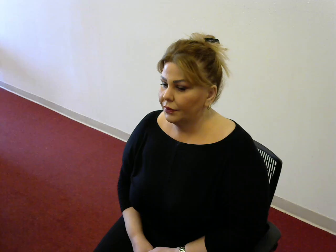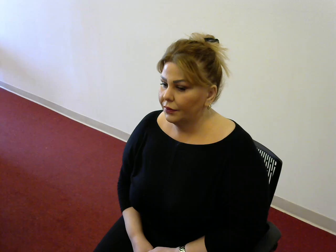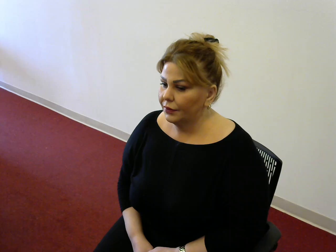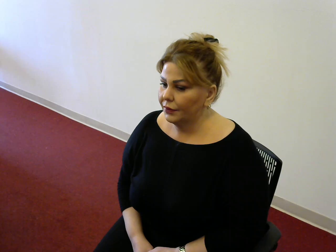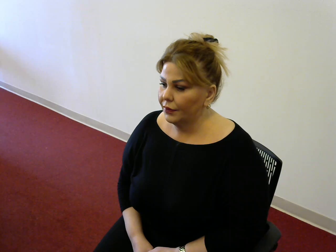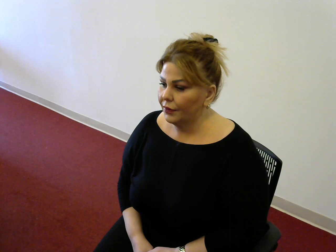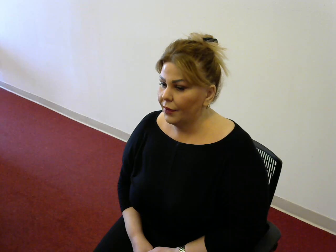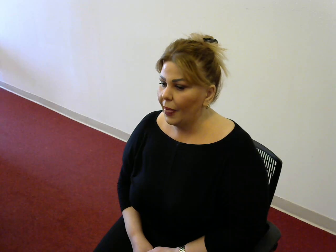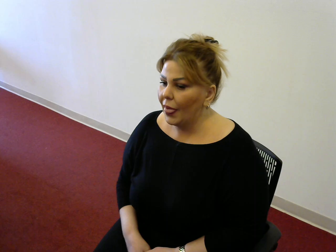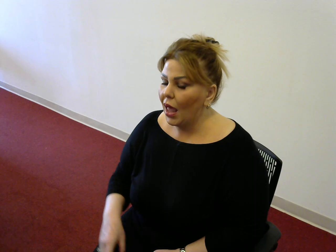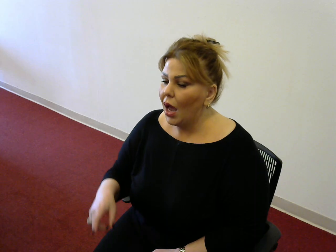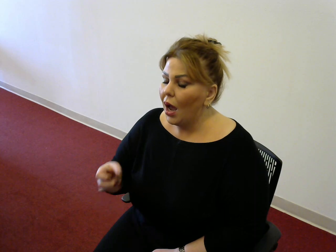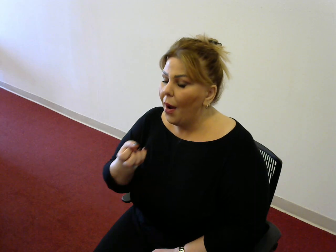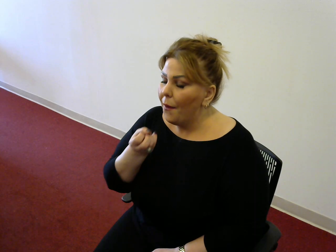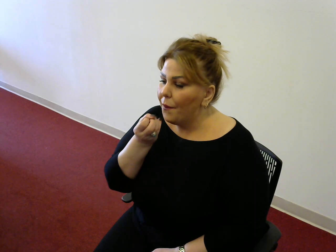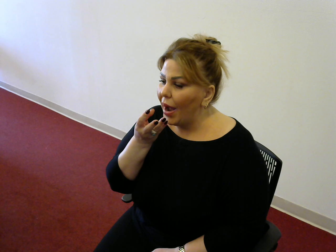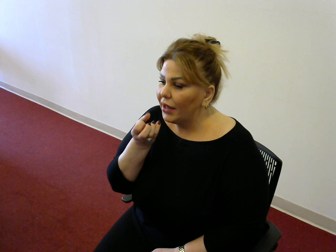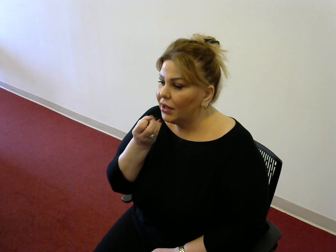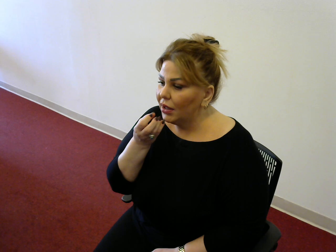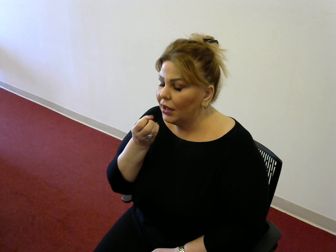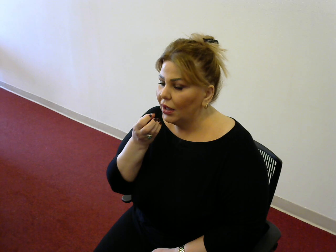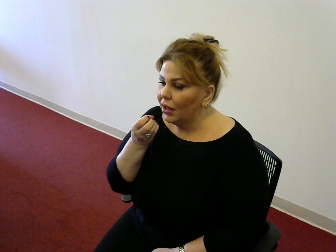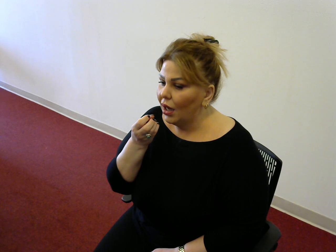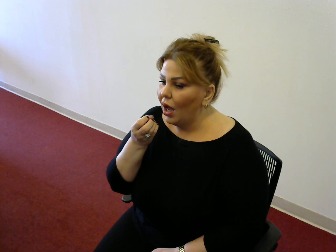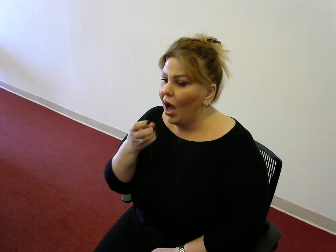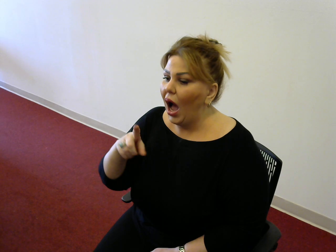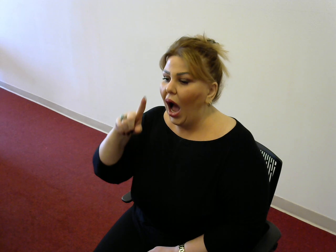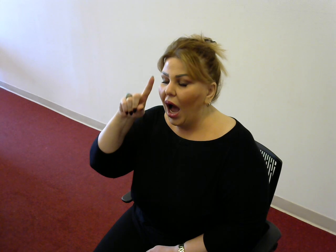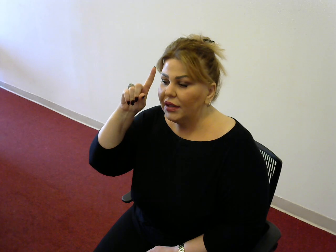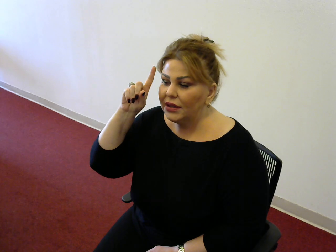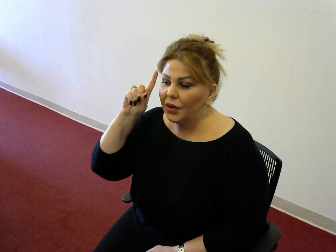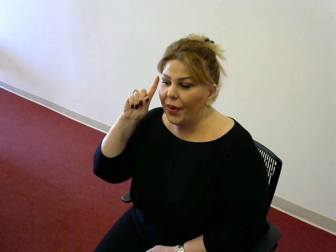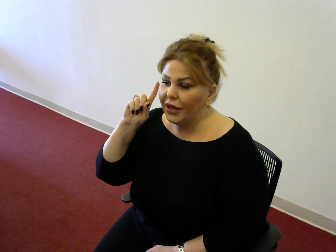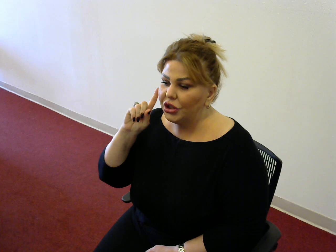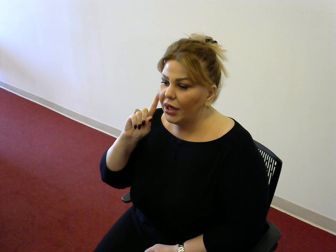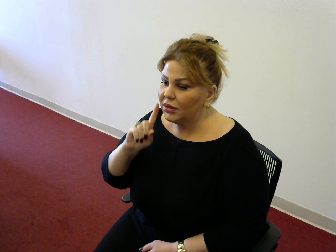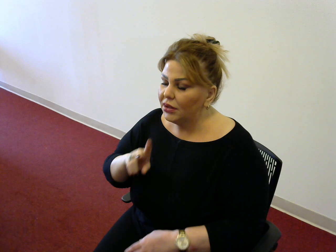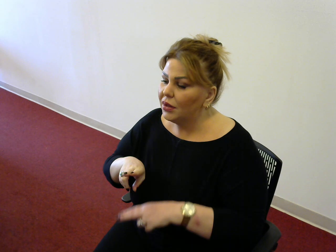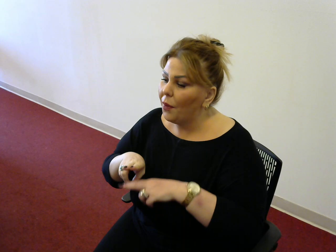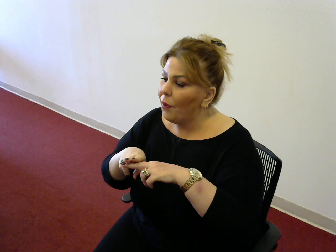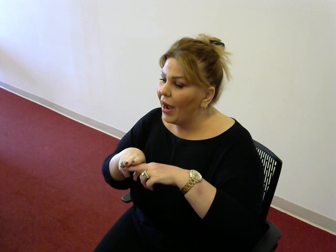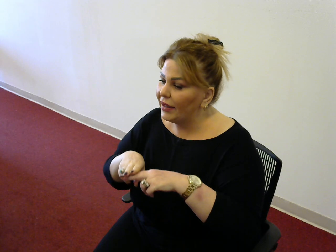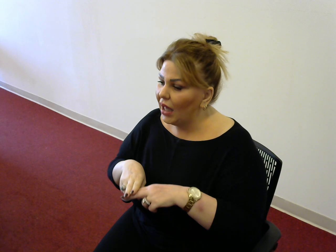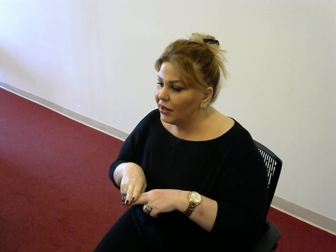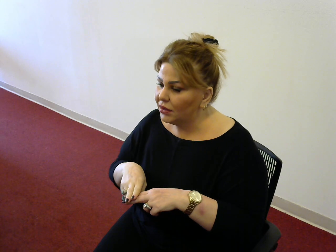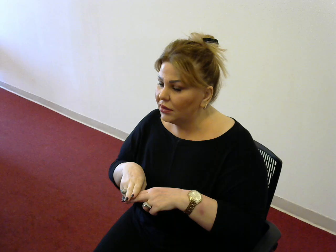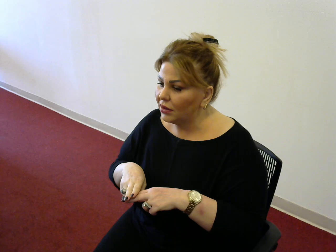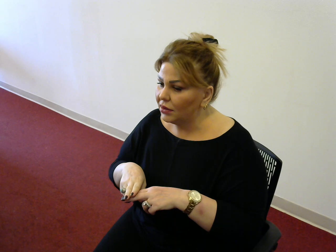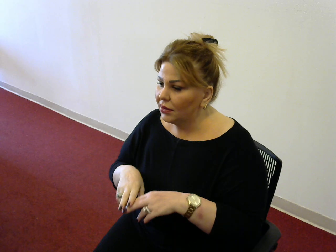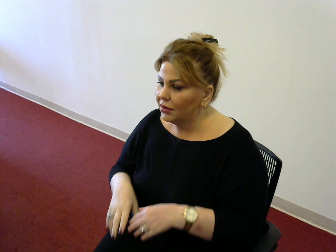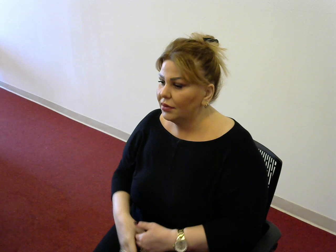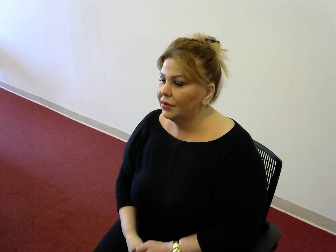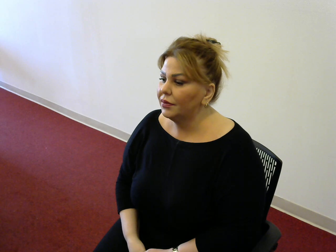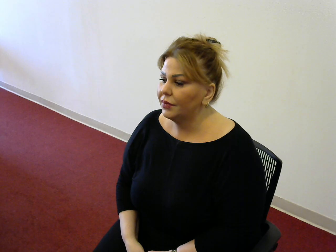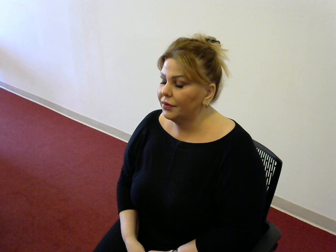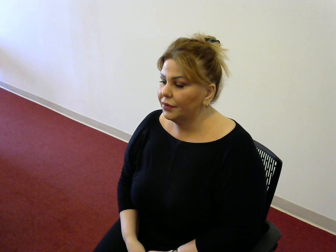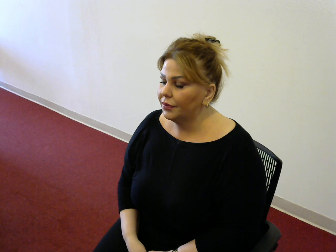Bakı Azərbaycanın paytaxtıdır